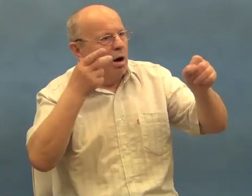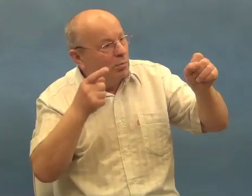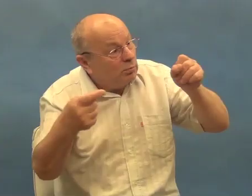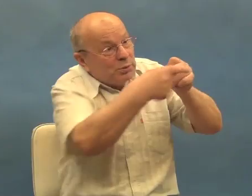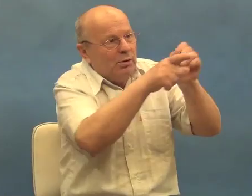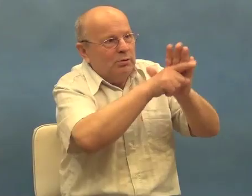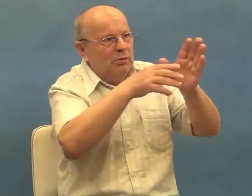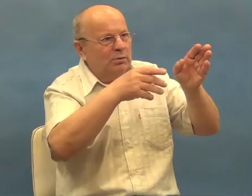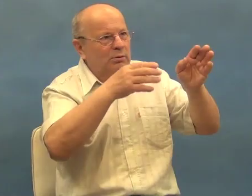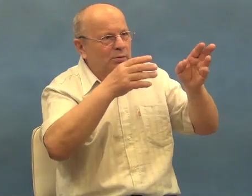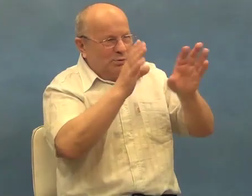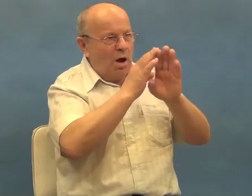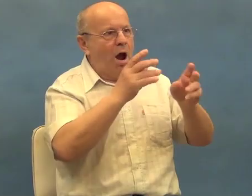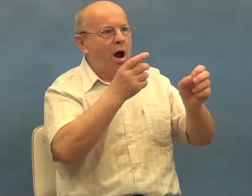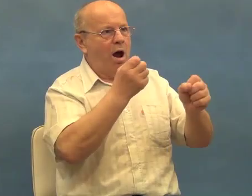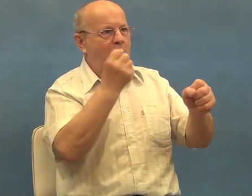Do domu... kamień.